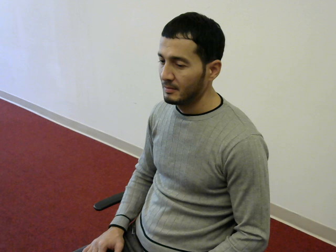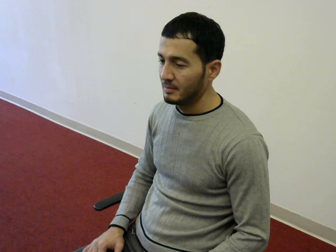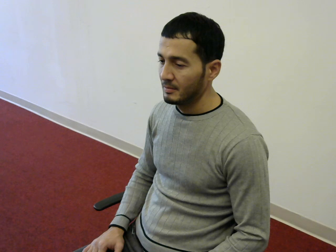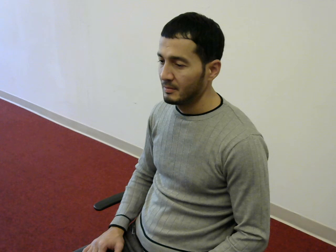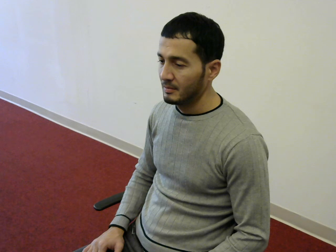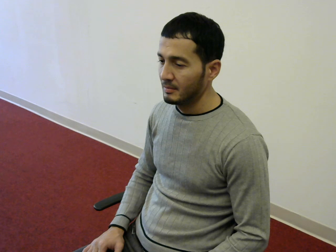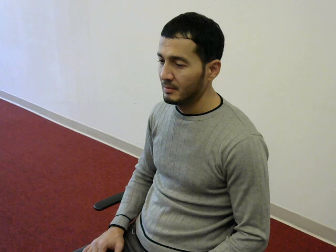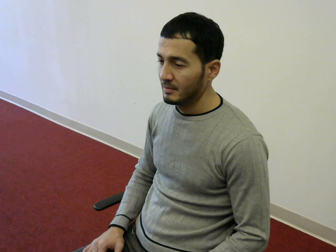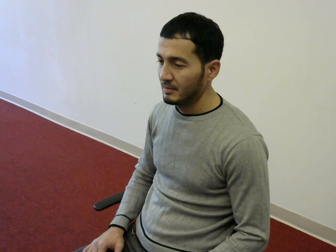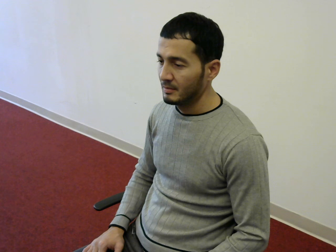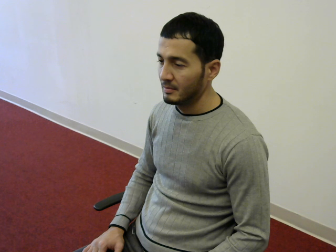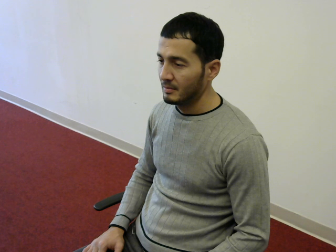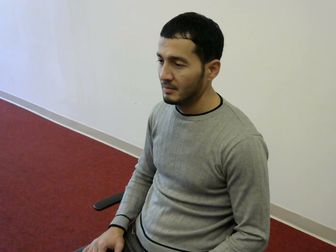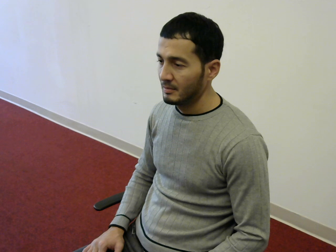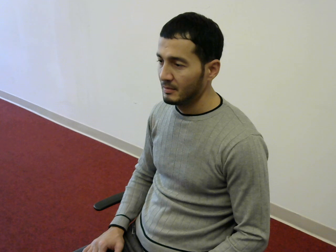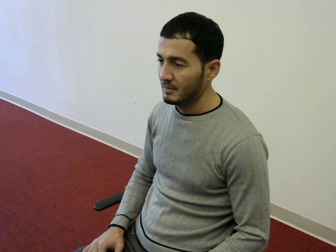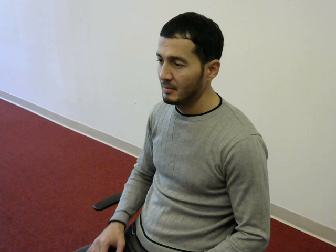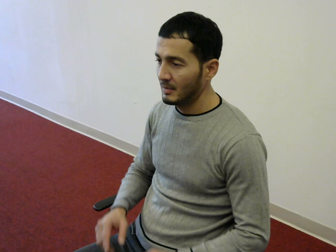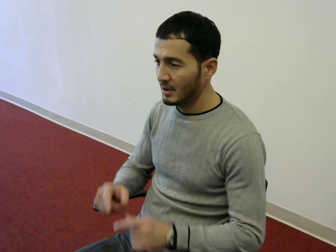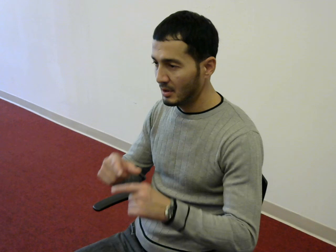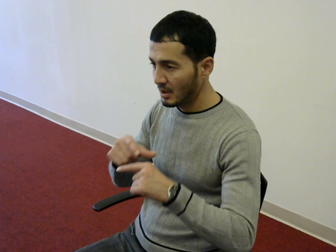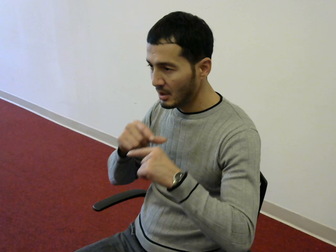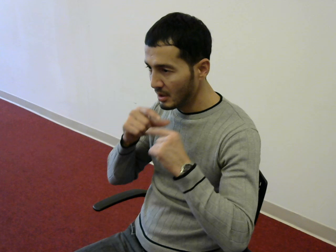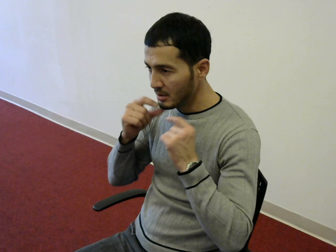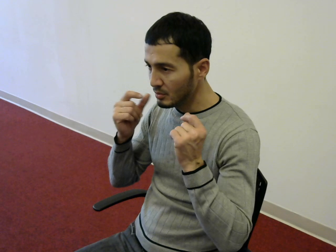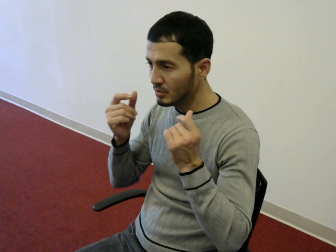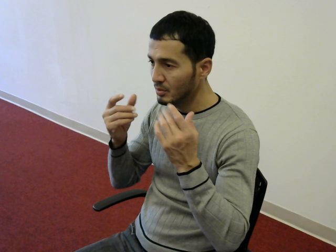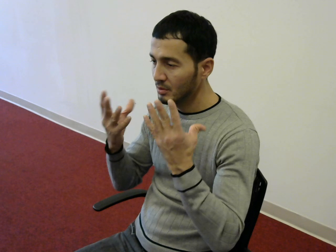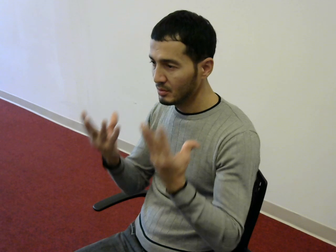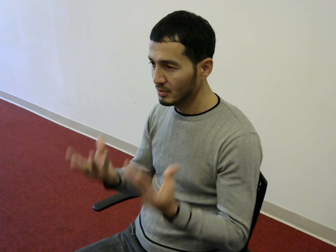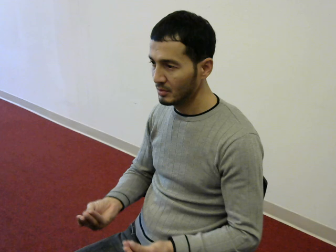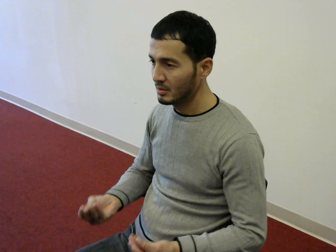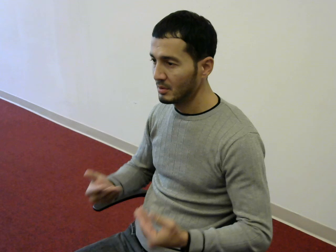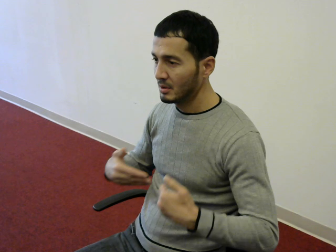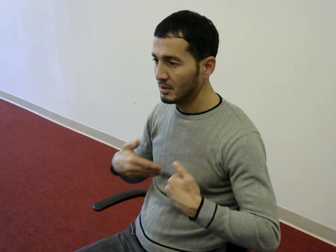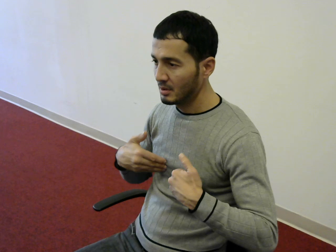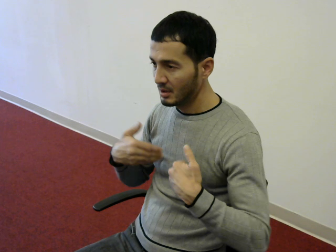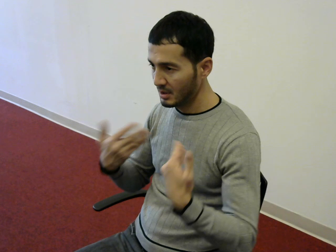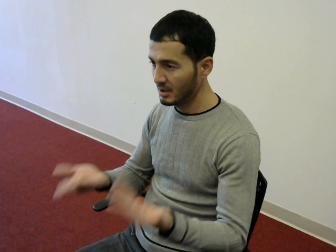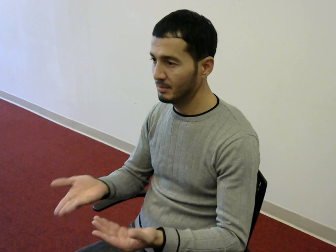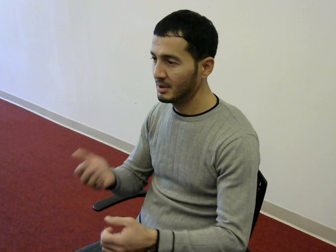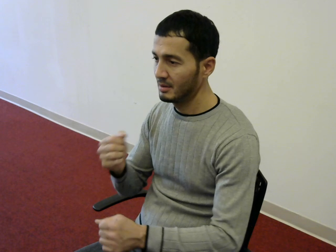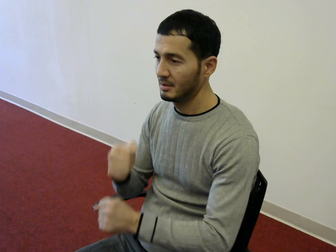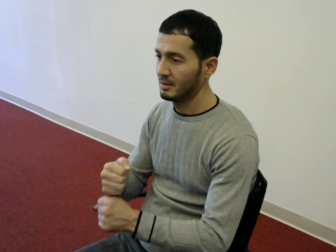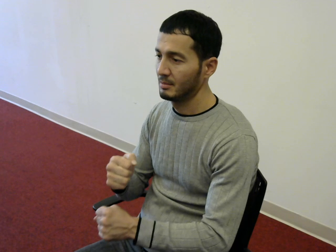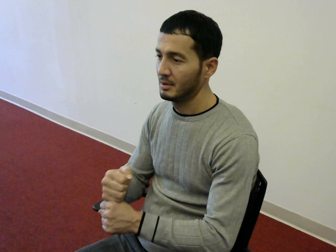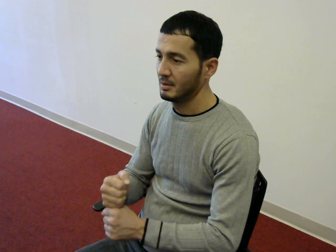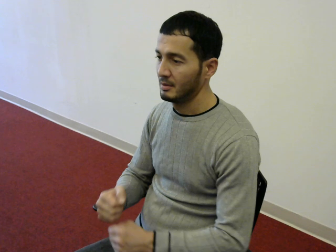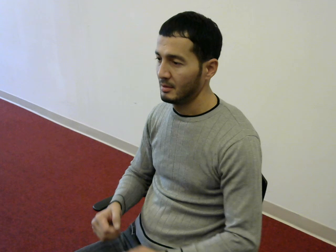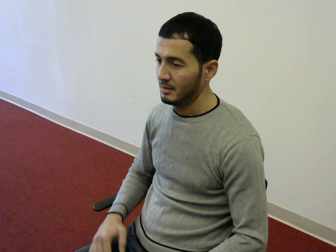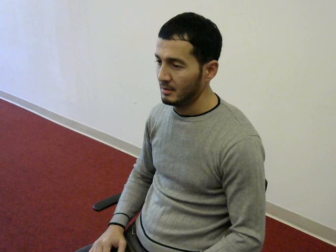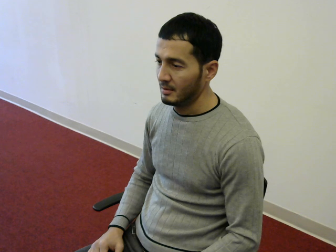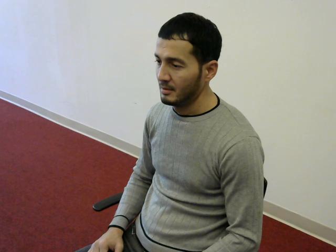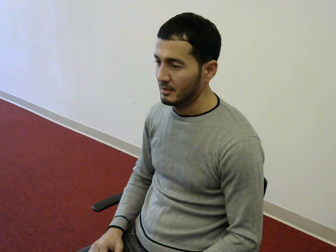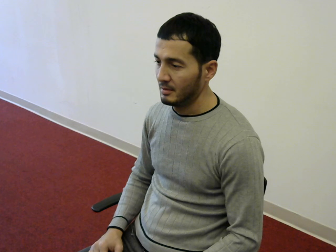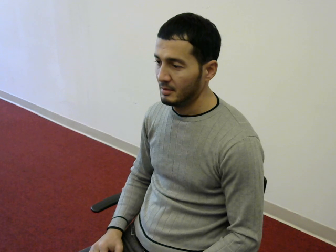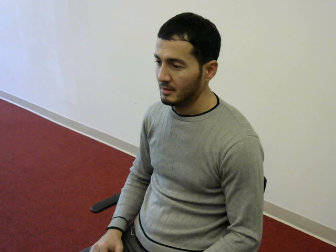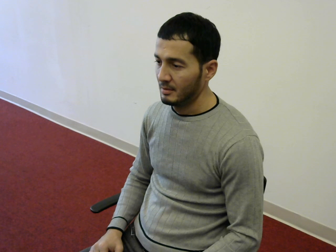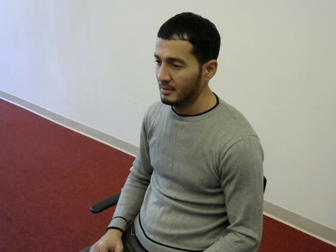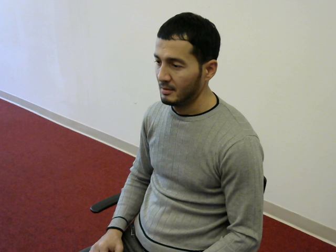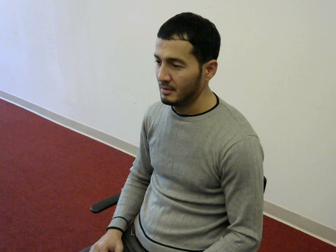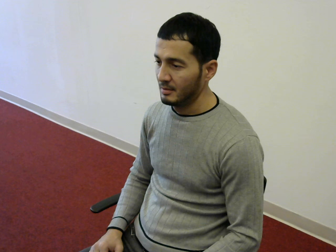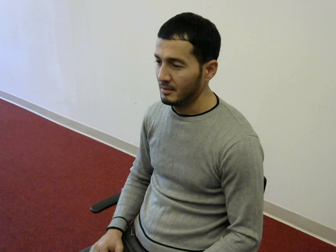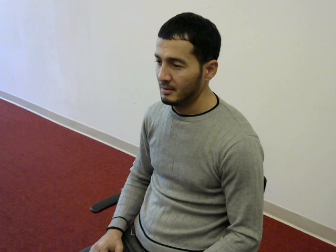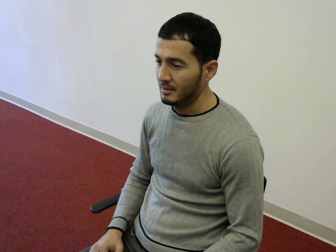Ad gününü təbrik edirəm